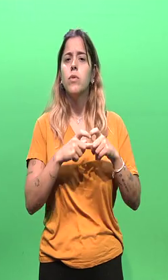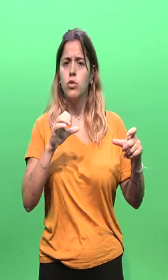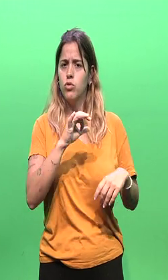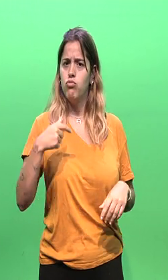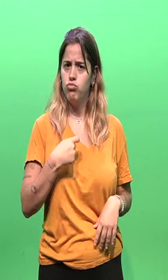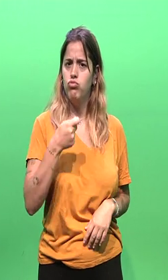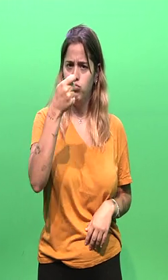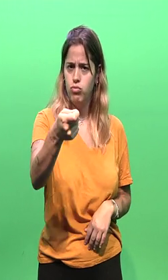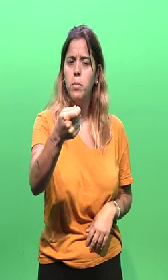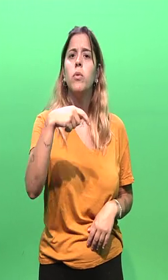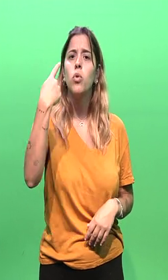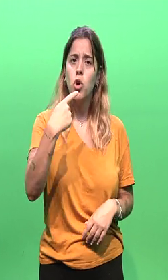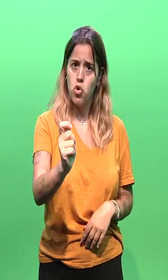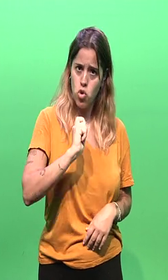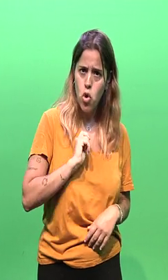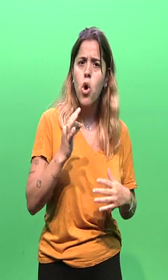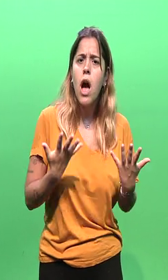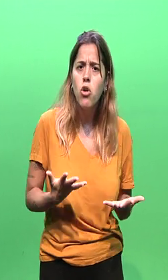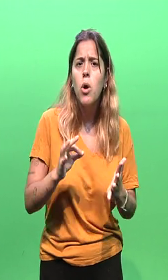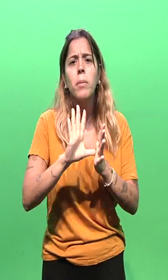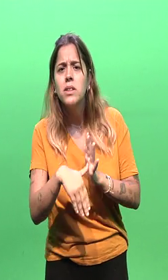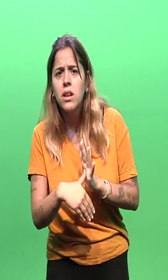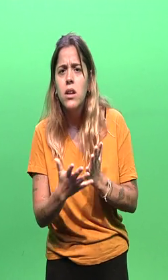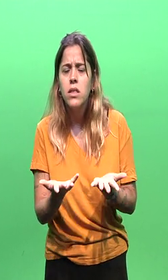Et dono la targeta sanitària, però me la tornes ara o més tard?